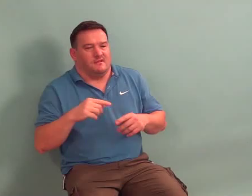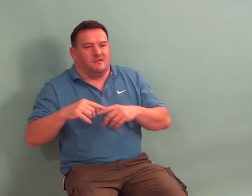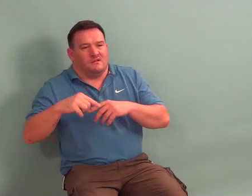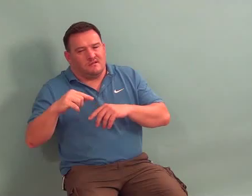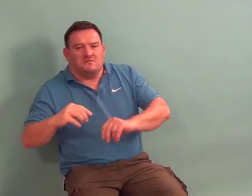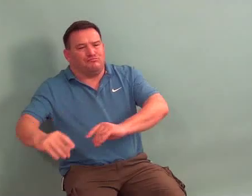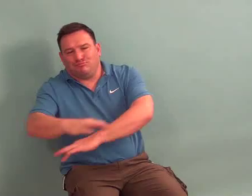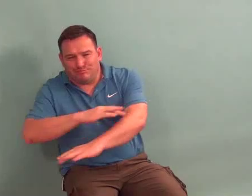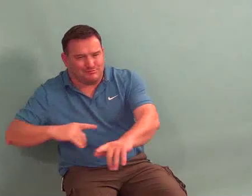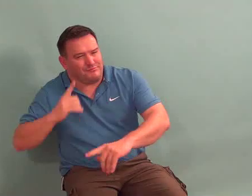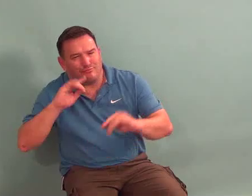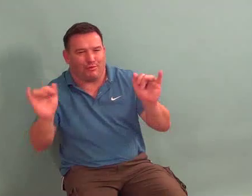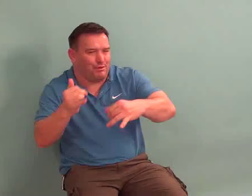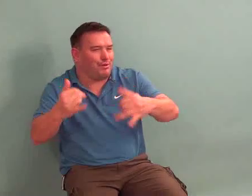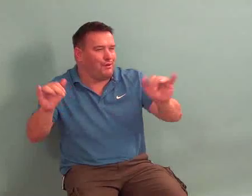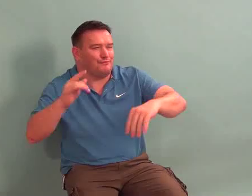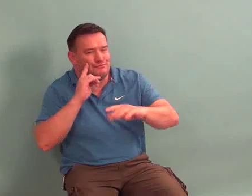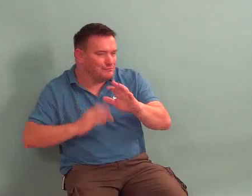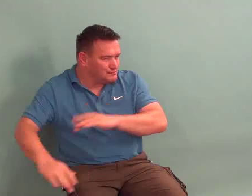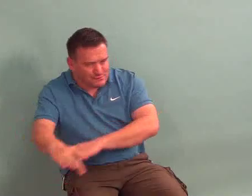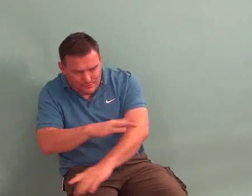Na dole wszyscy bawią się, imprezują.